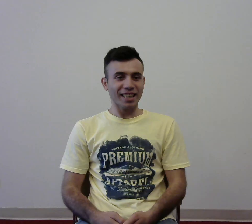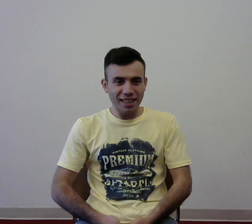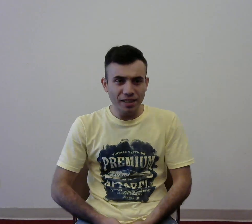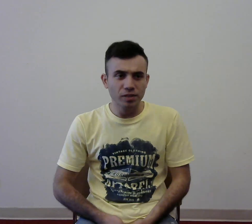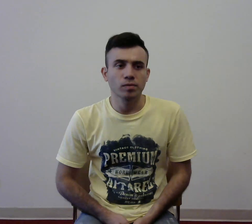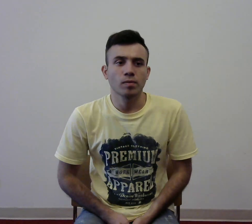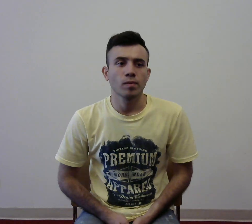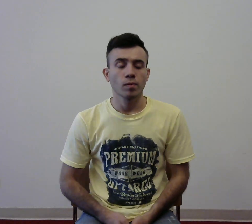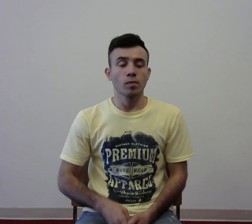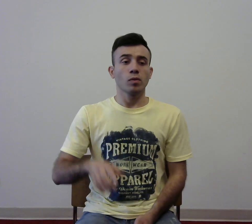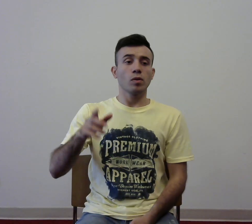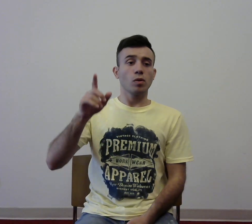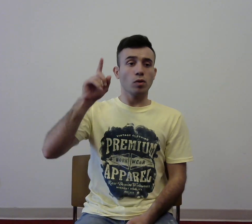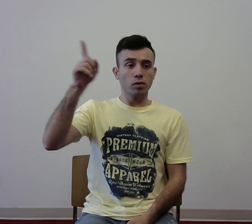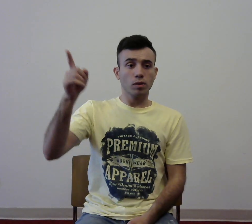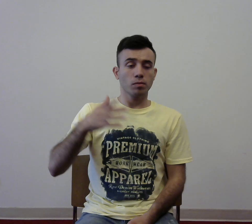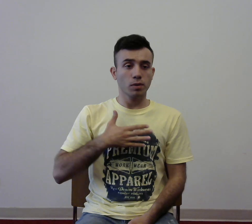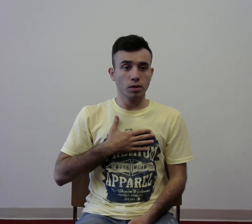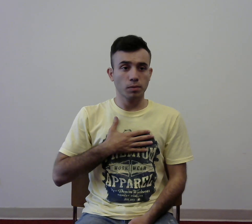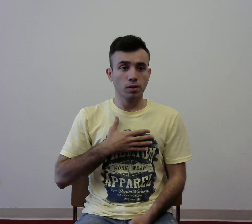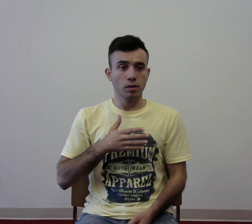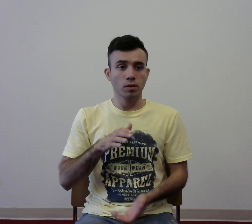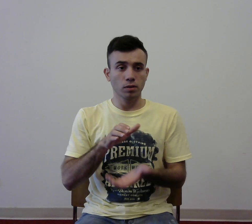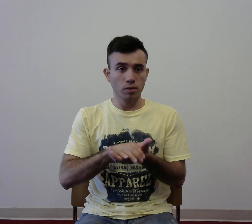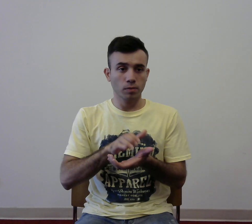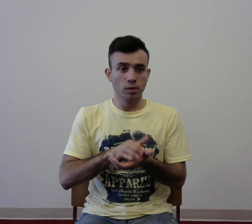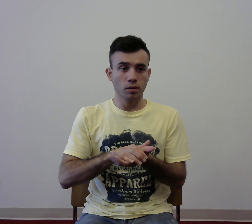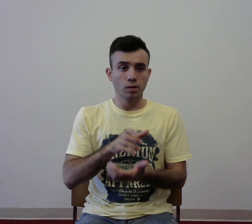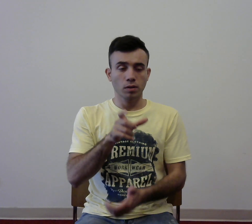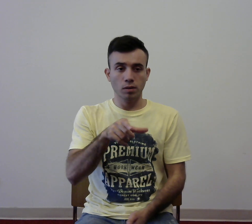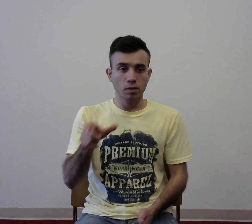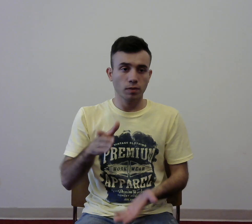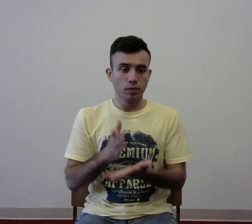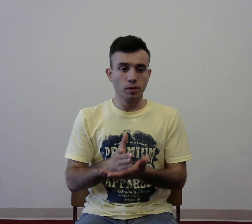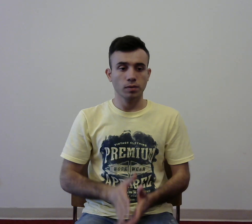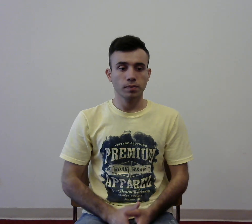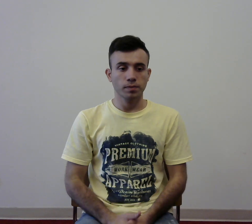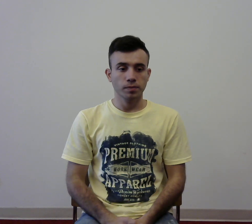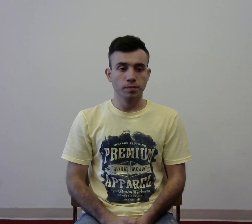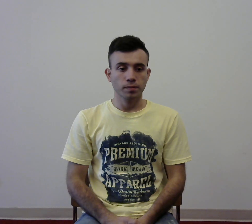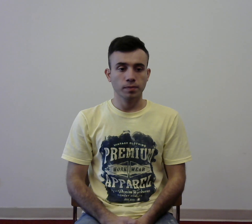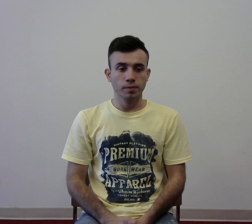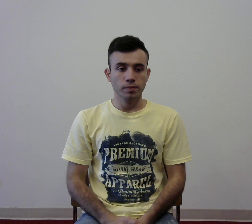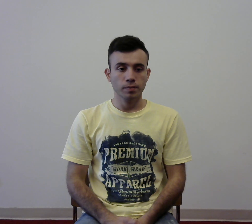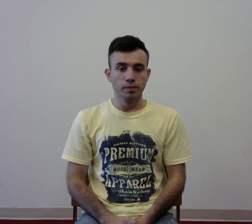Orda mənim tanıdığım insanlar var